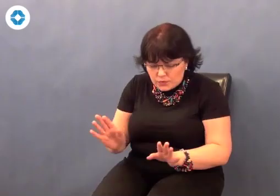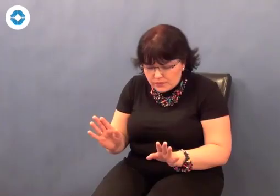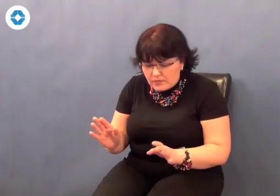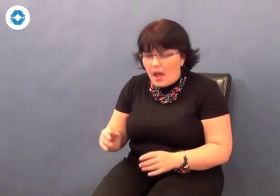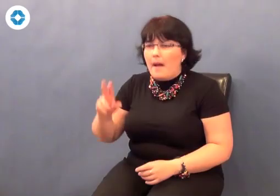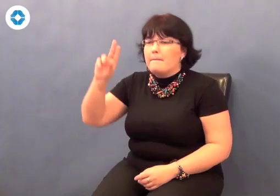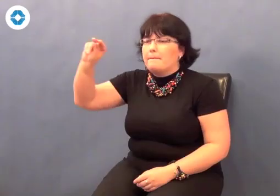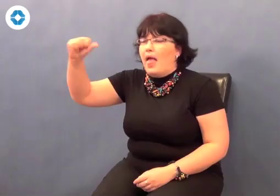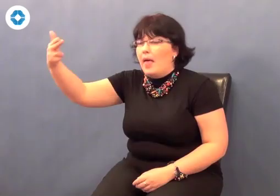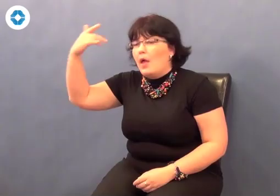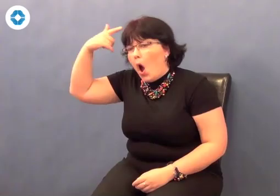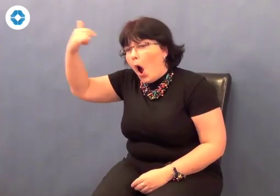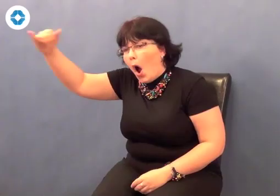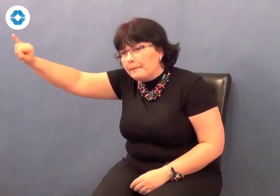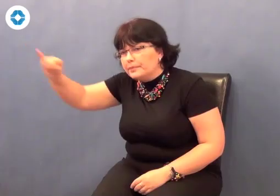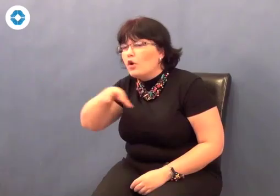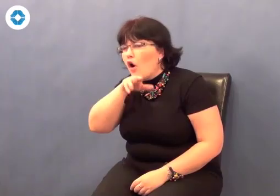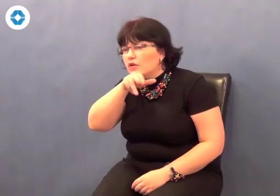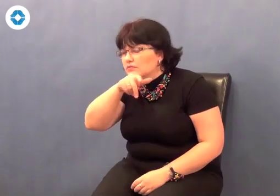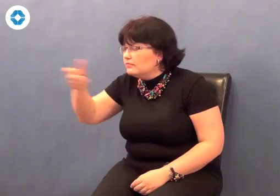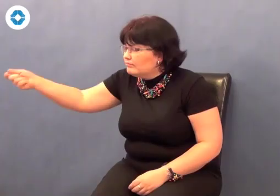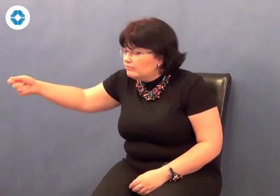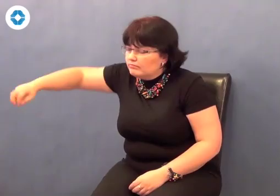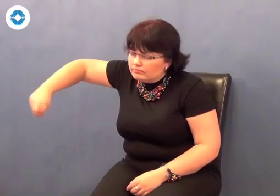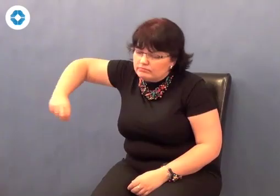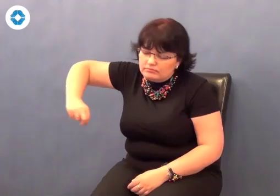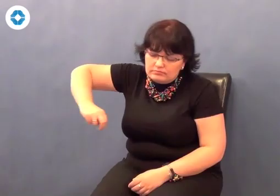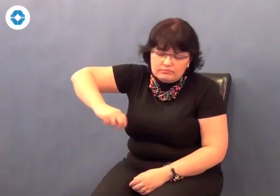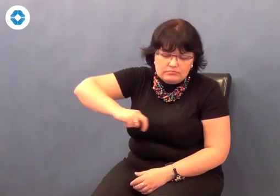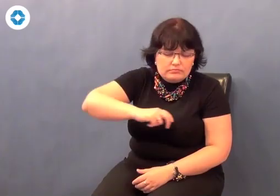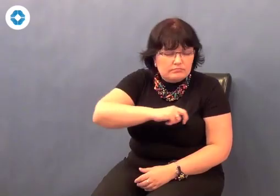Z oddali nadchodzi pan, prowadzi on kozę na smyczy i przechodzi tędy.